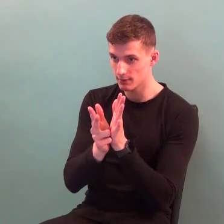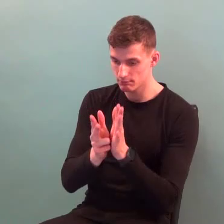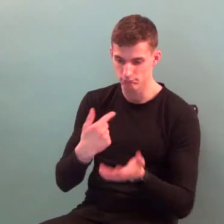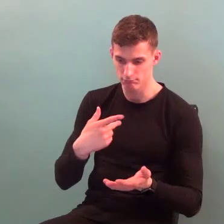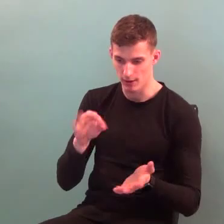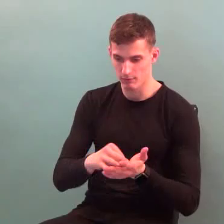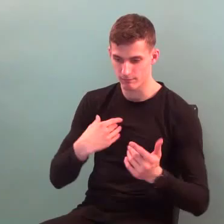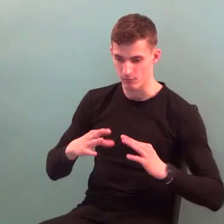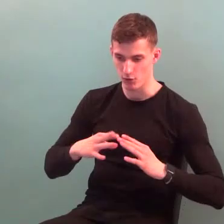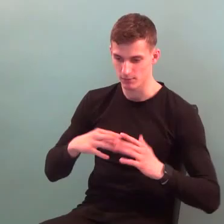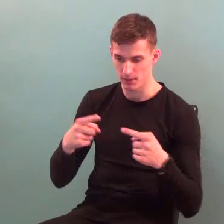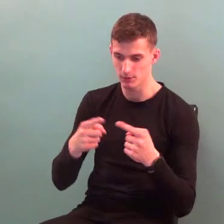Ja akurat mam wolne i pasuje mi.